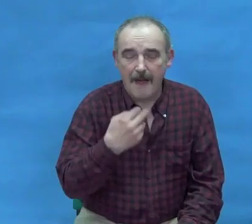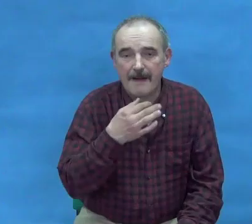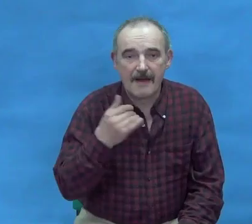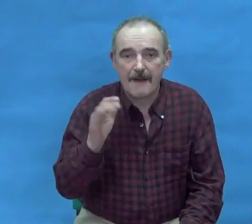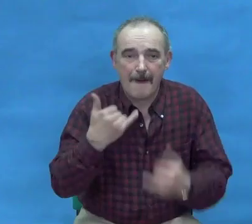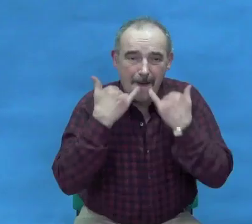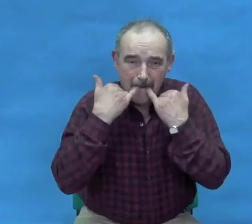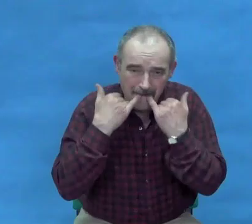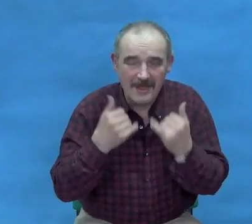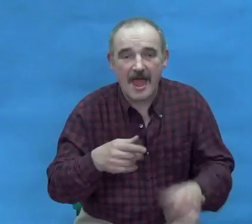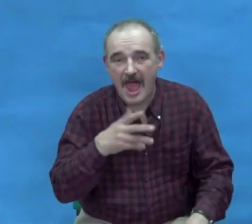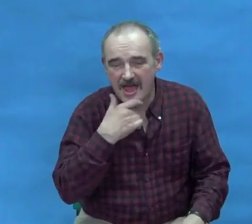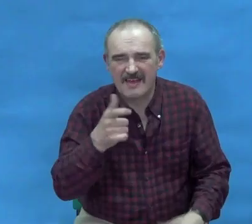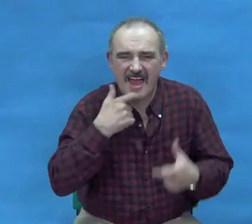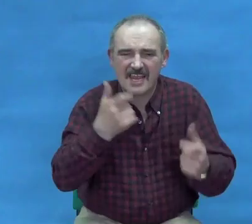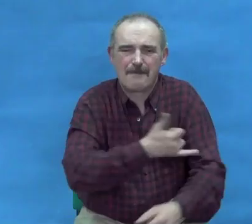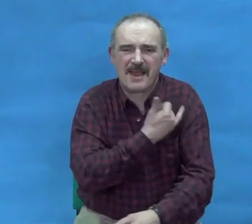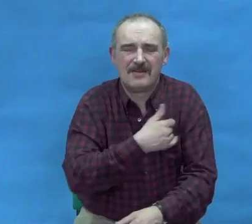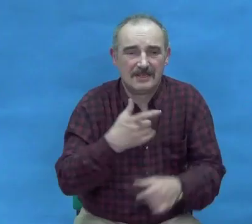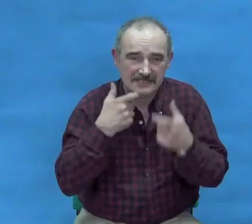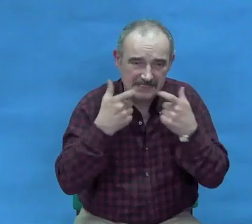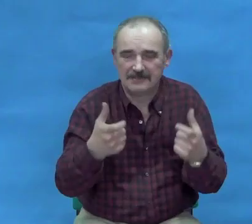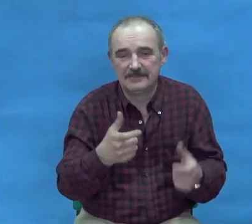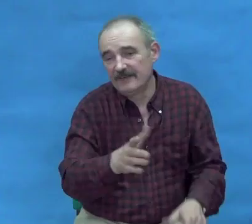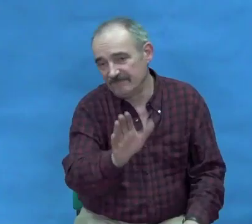Zagwizdał i zawołał chłopaka na rowerze po imieniu.